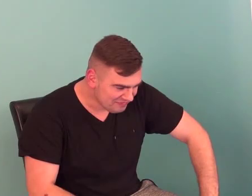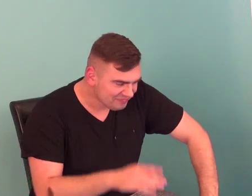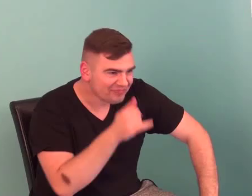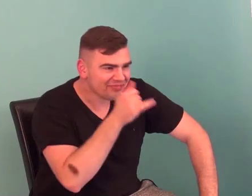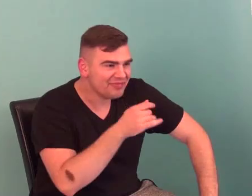Nie można.